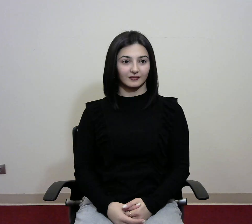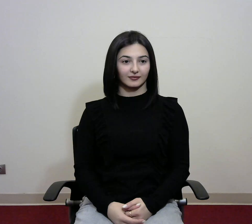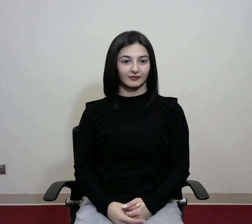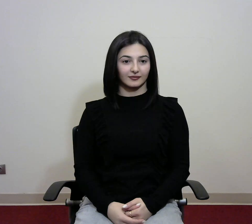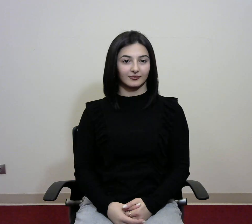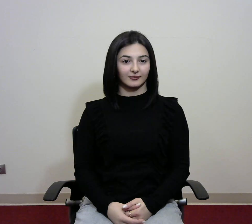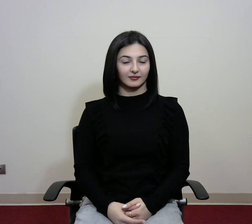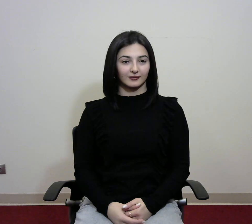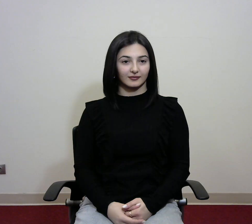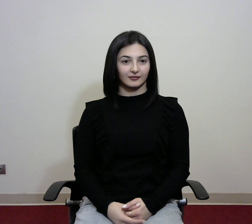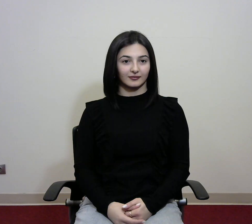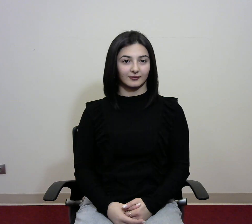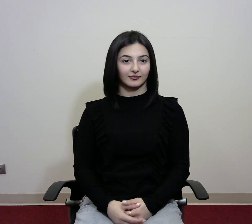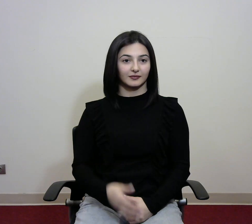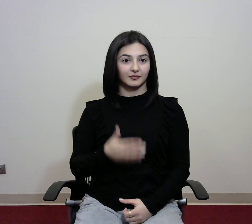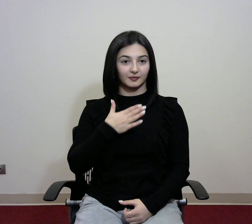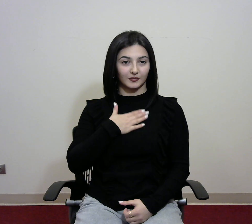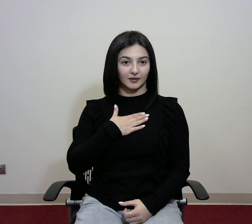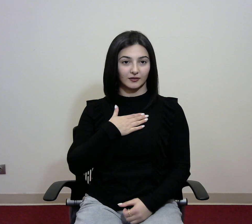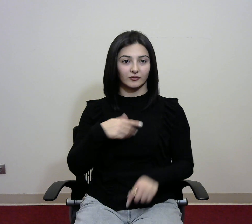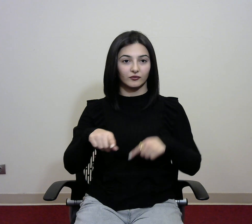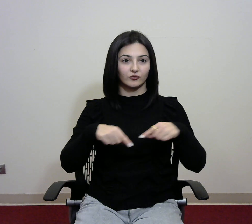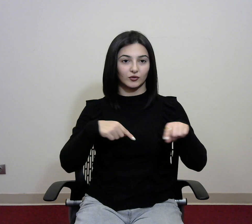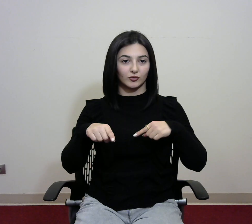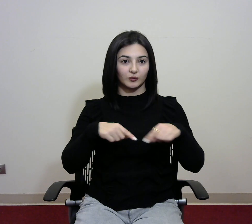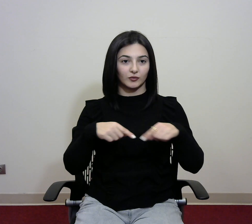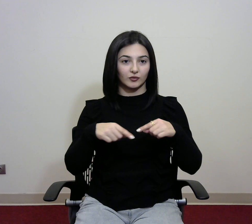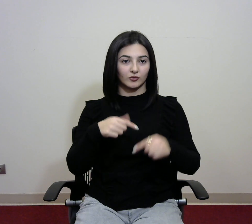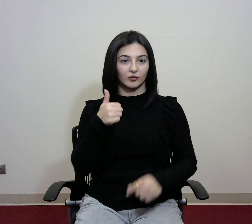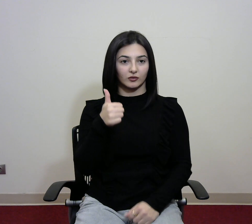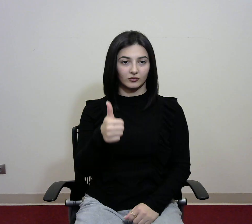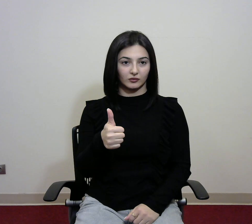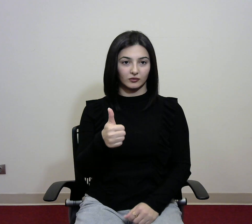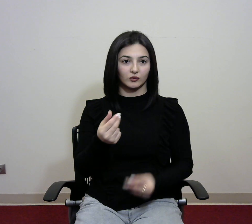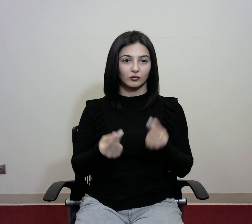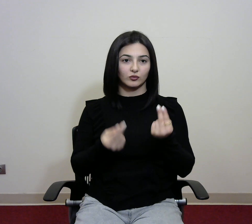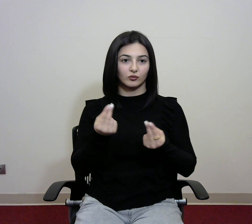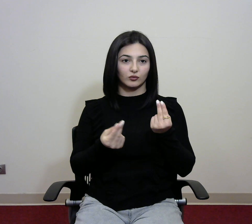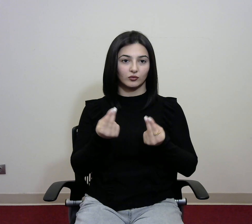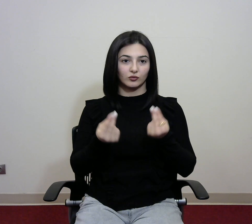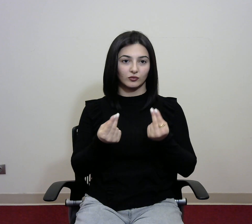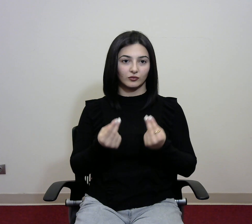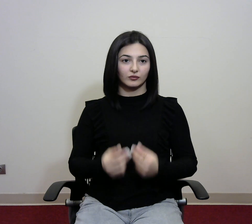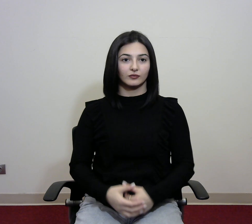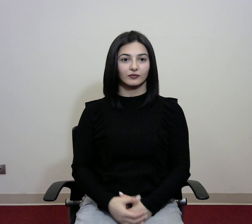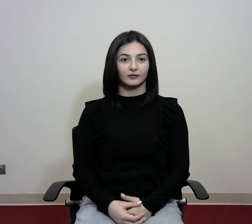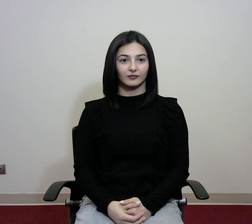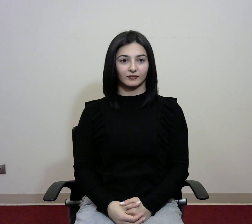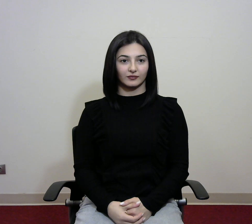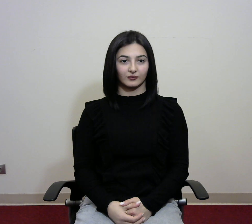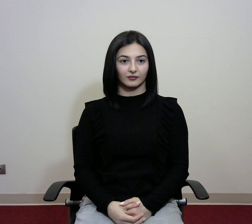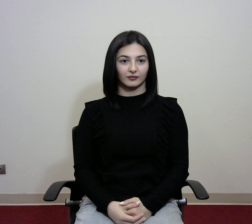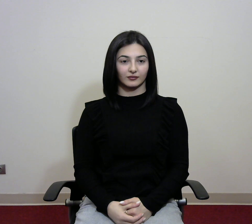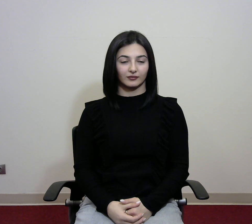Mən futbolu yaxşı oynayıram